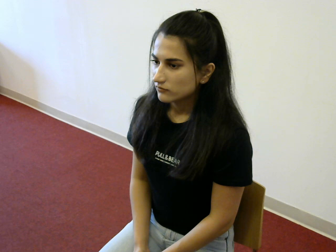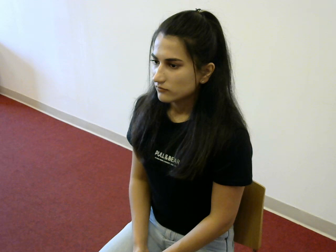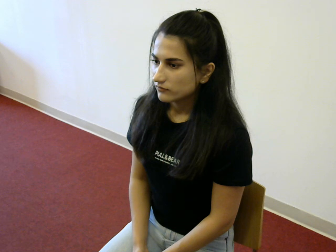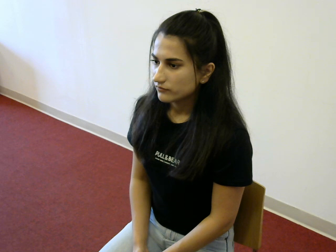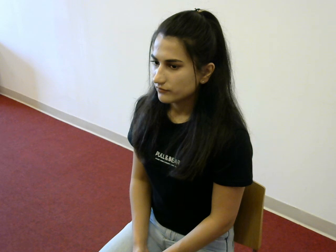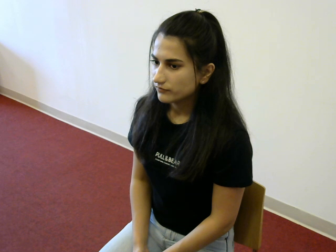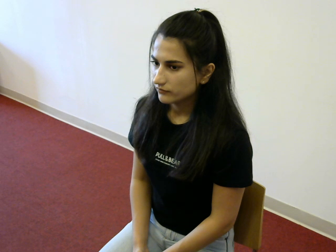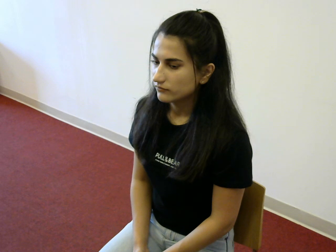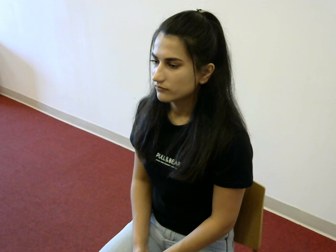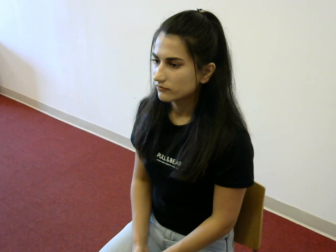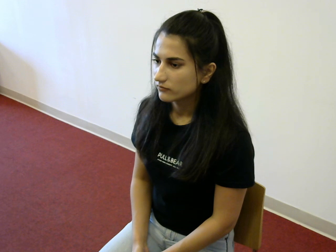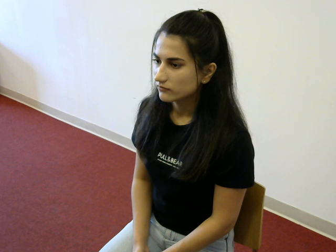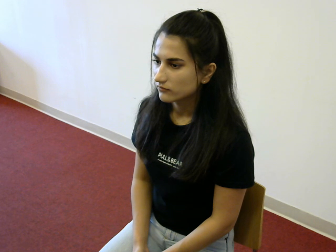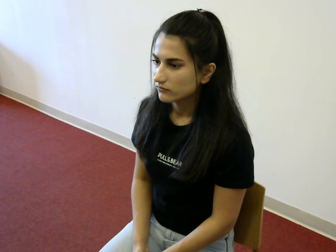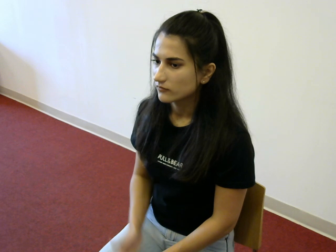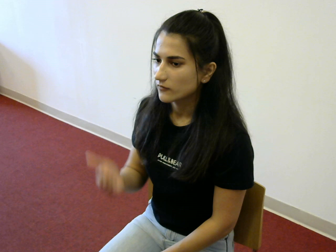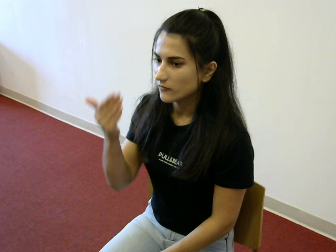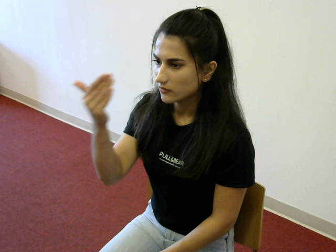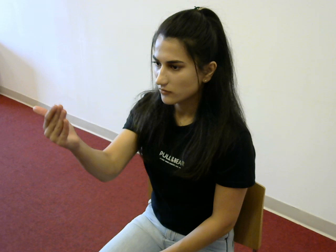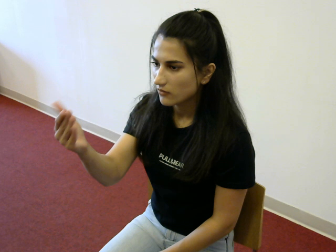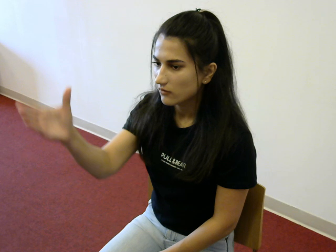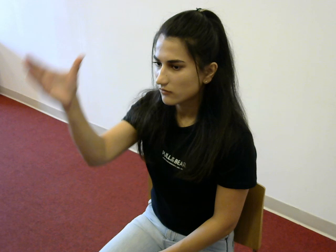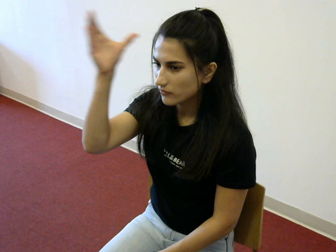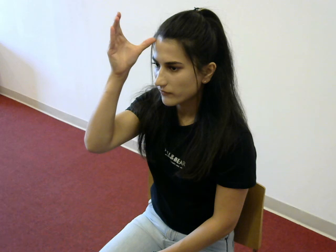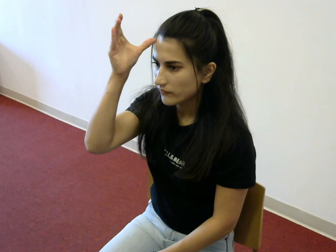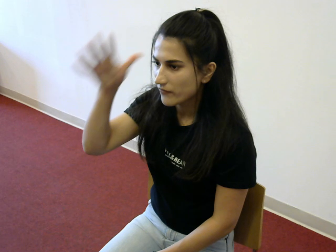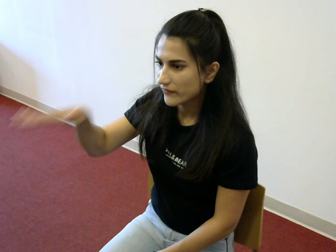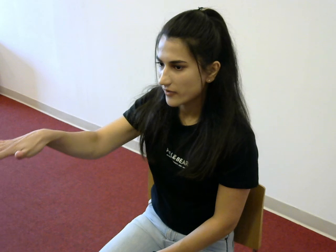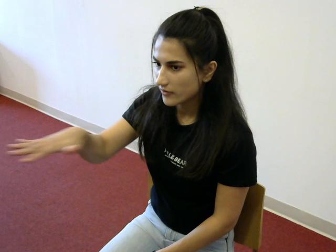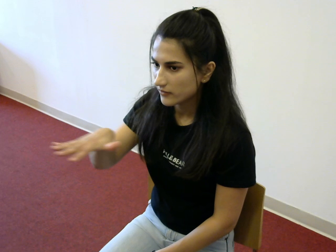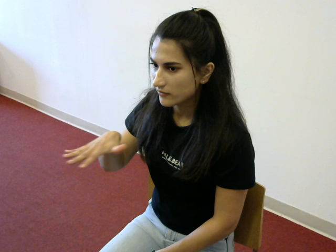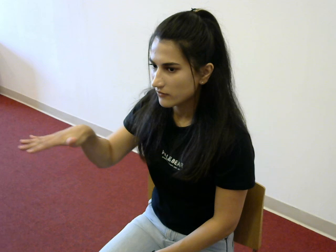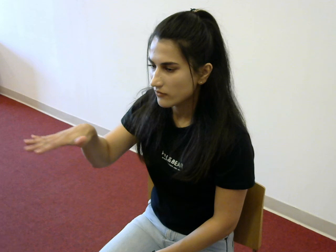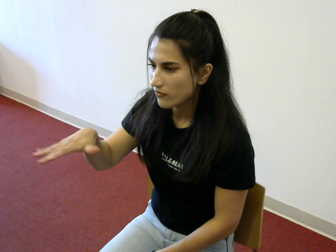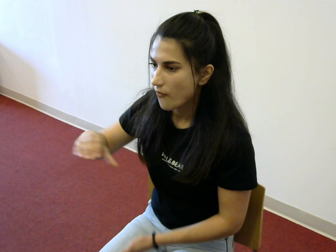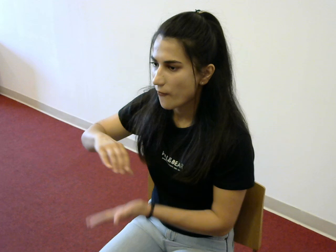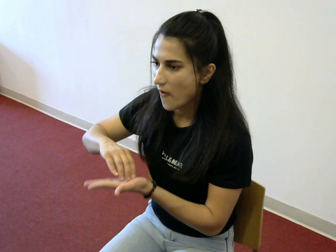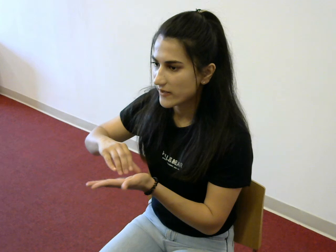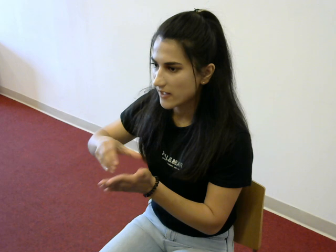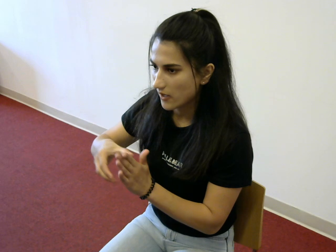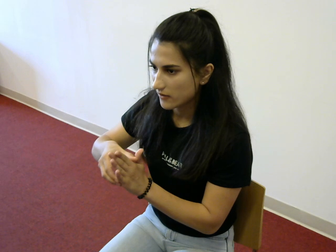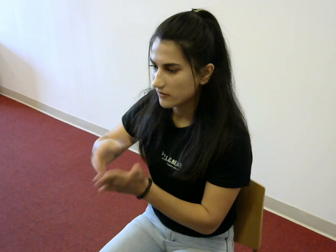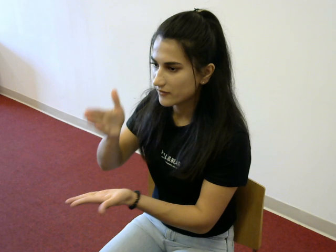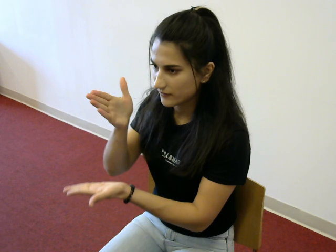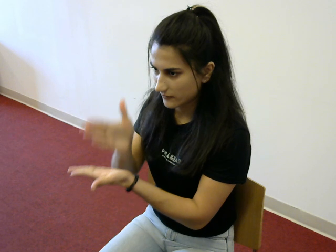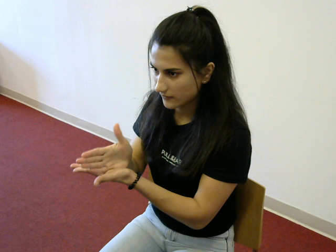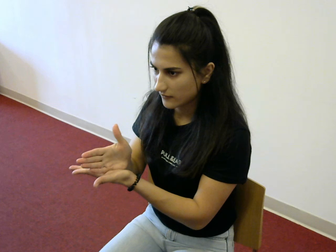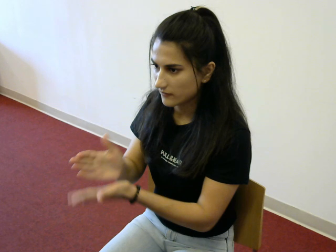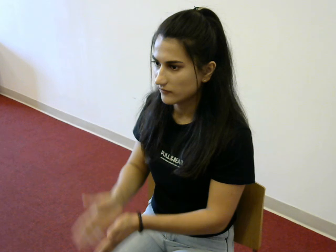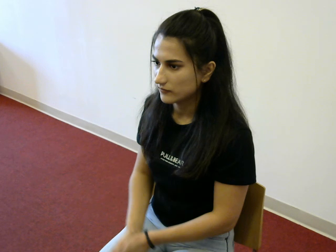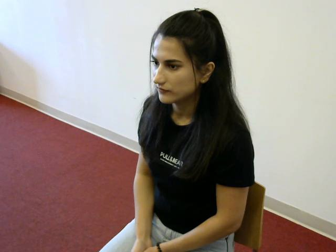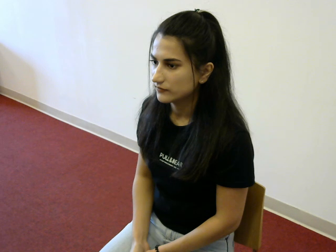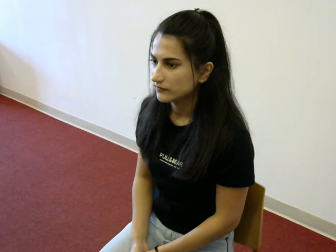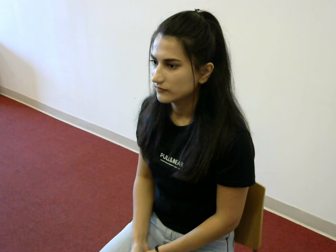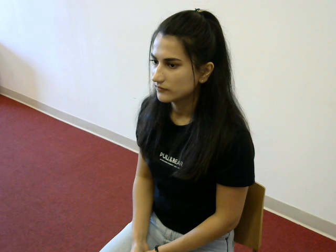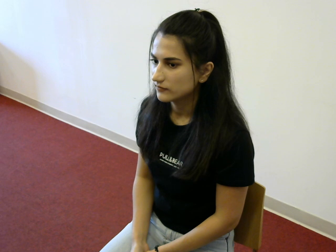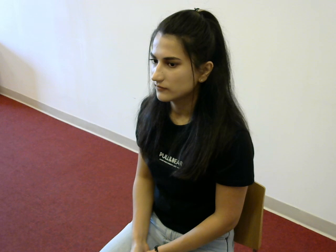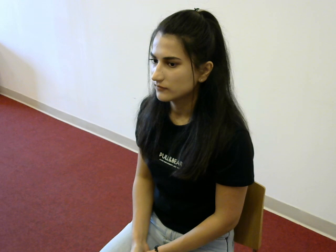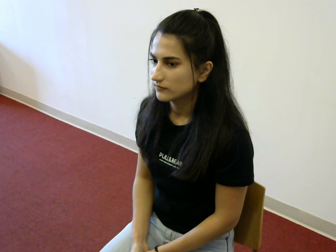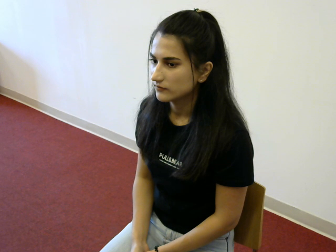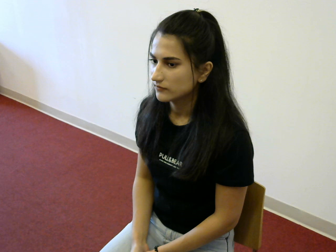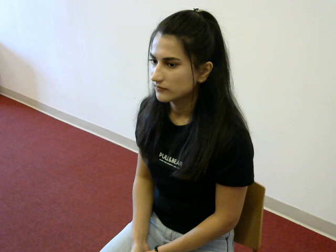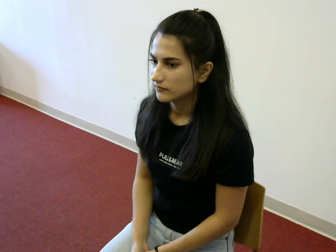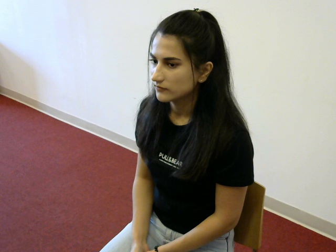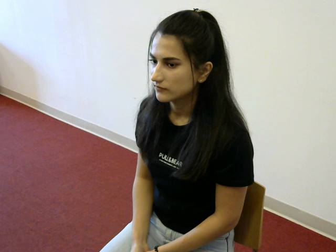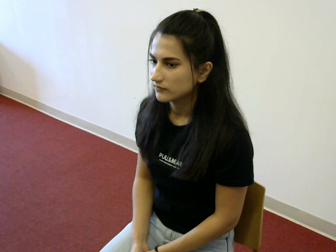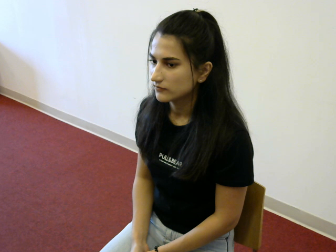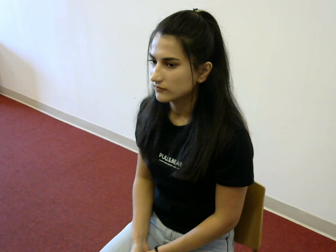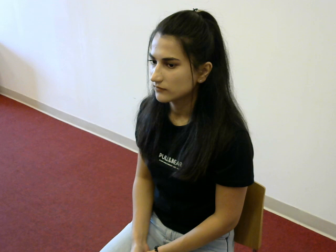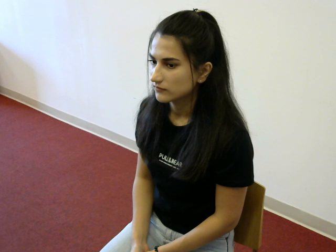Sizin Elmlər Akademiyası tərəfdə ofisiniz varmı?